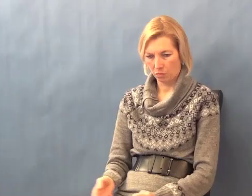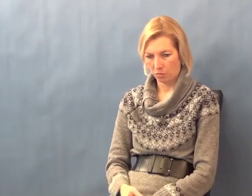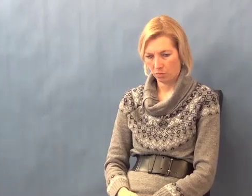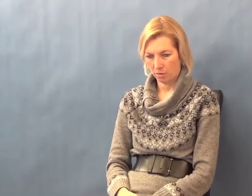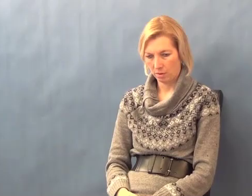Nie wolno.